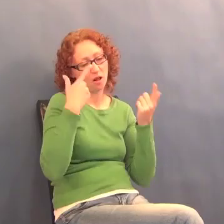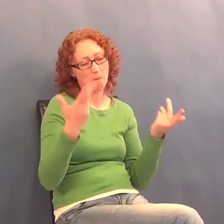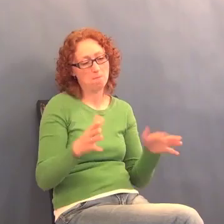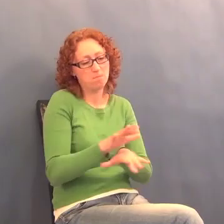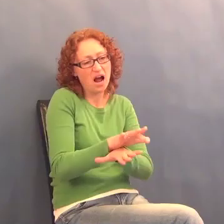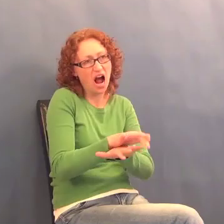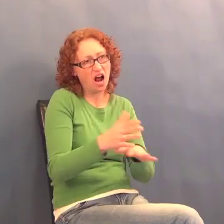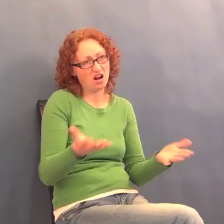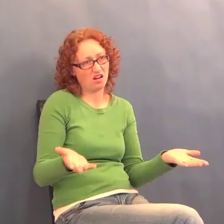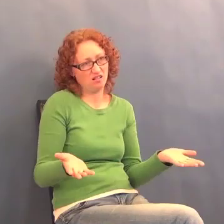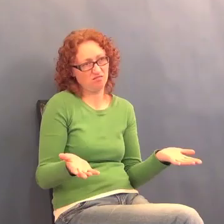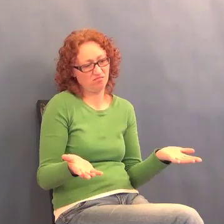Myślałam, że chodzi o restaurację.